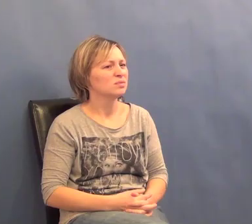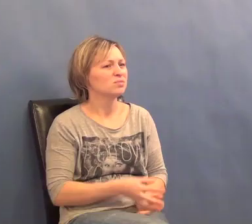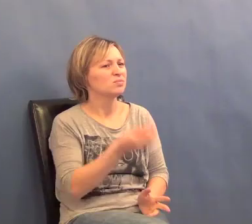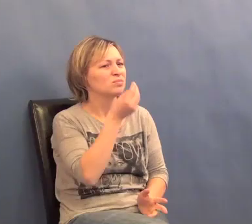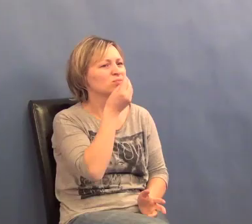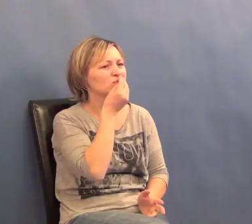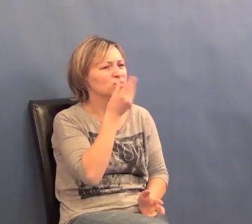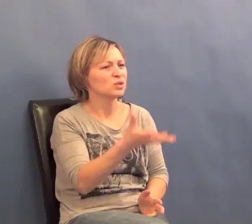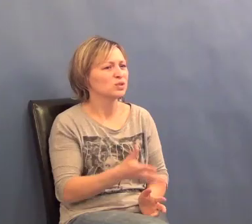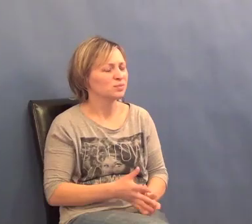Masz super.